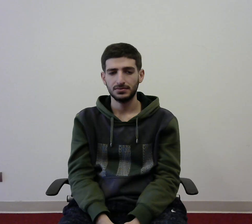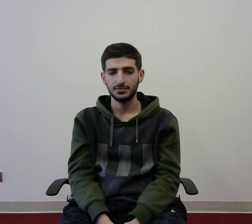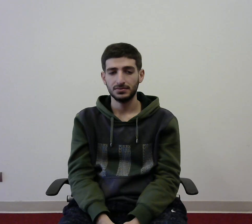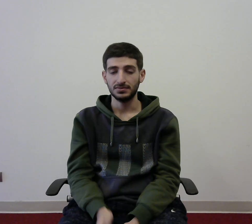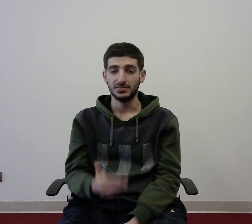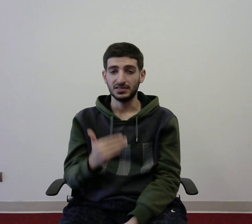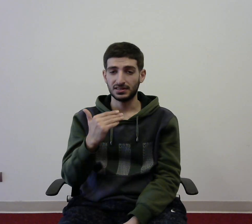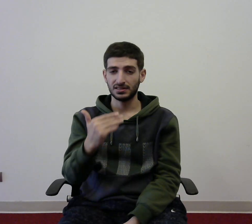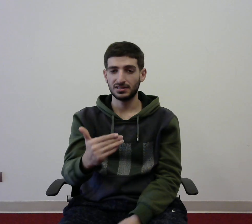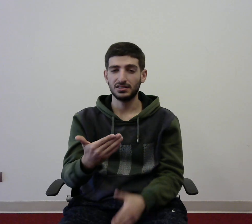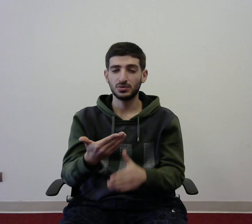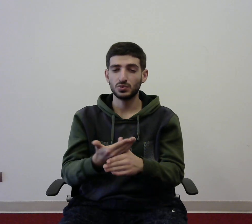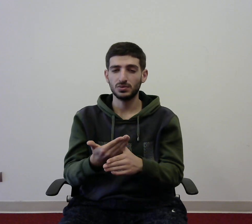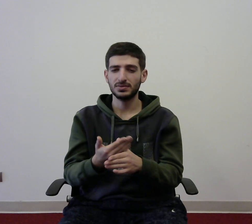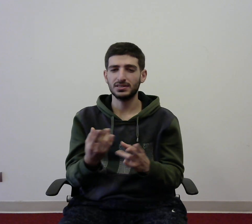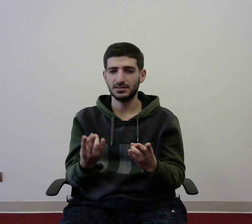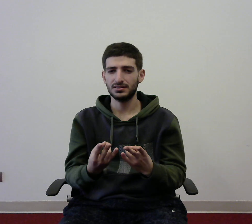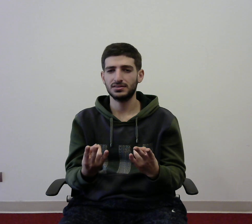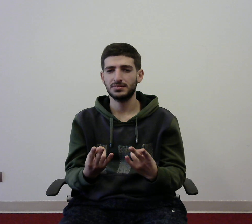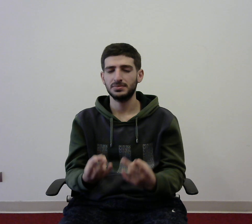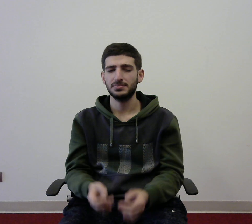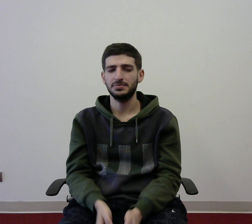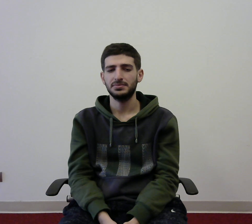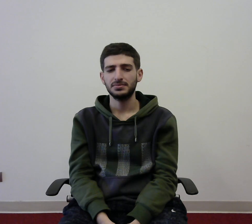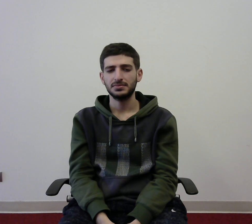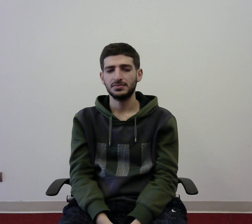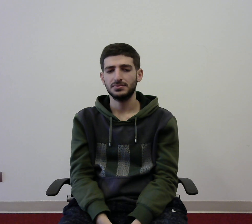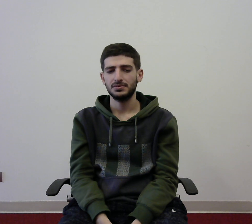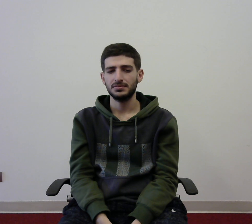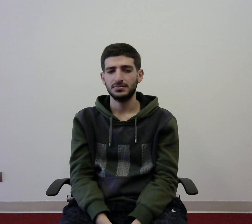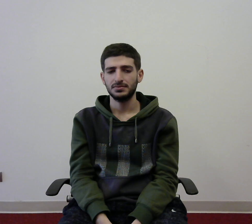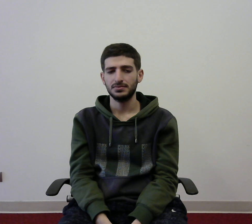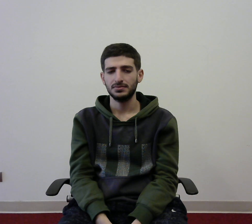Sizə kömək lazımdır mı?